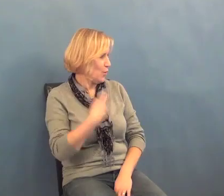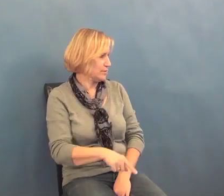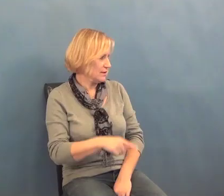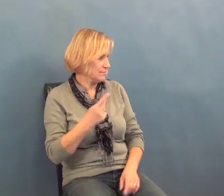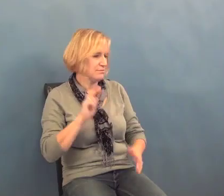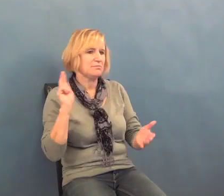Lód.